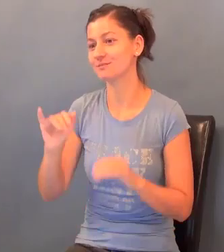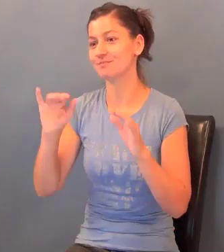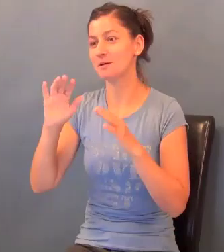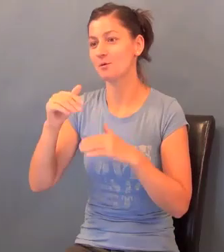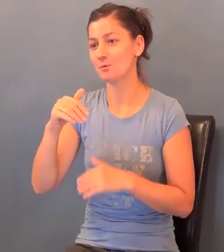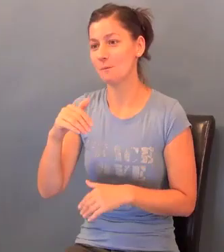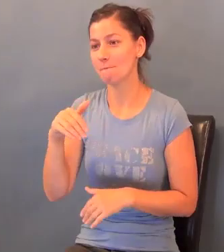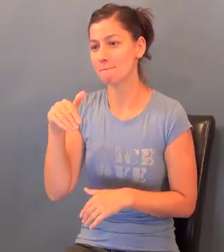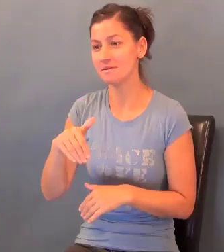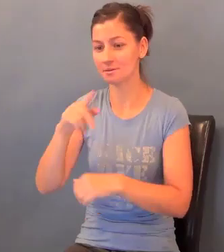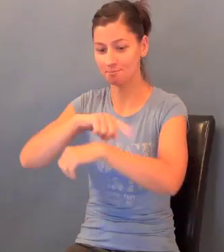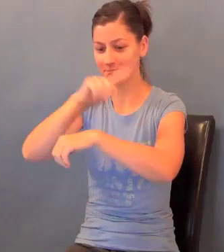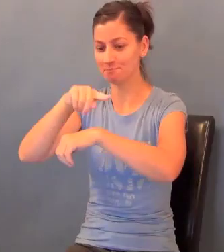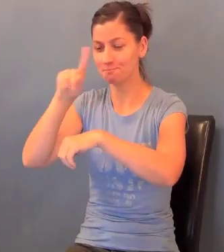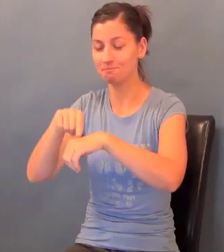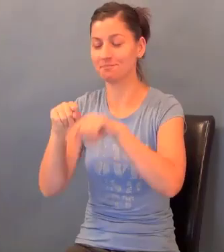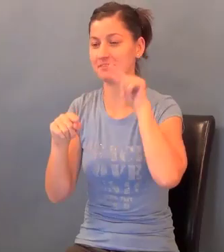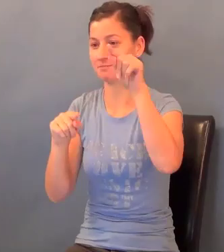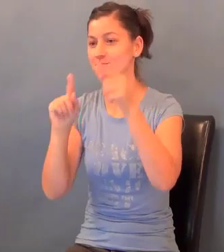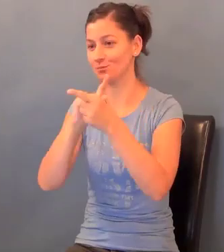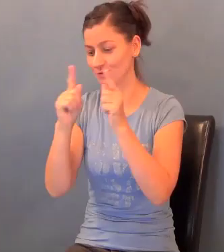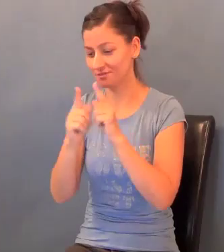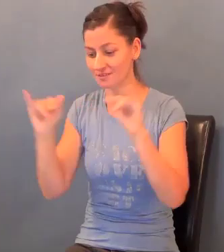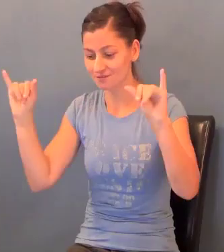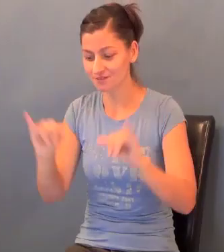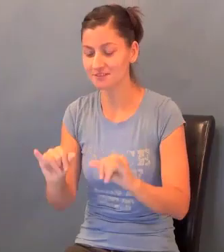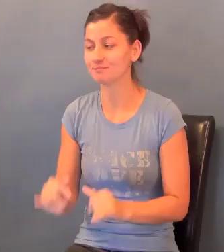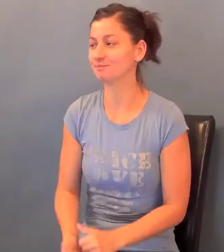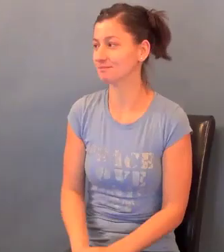Może tam w Mc Donald's się spotkamy, w restauracji?